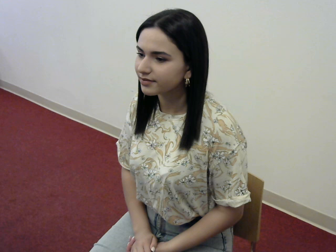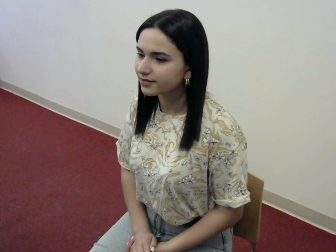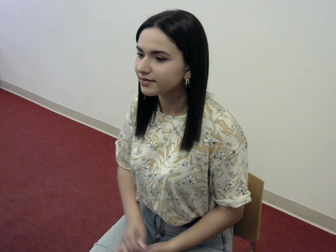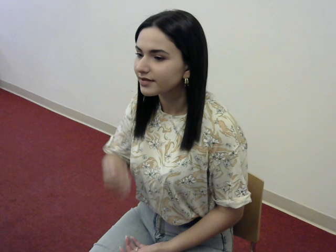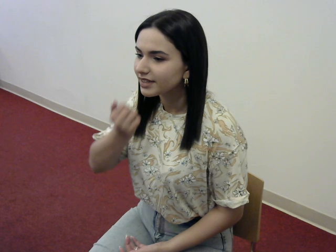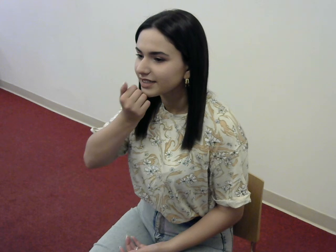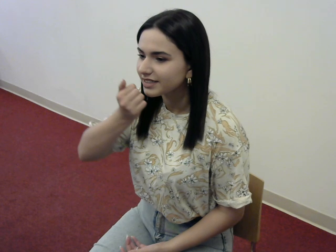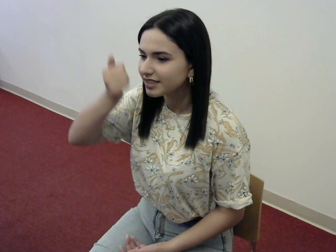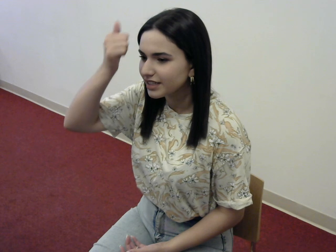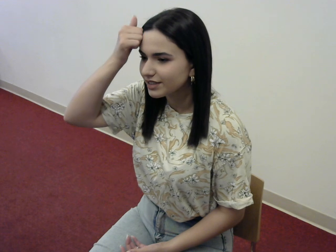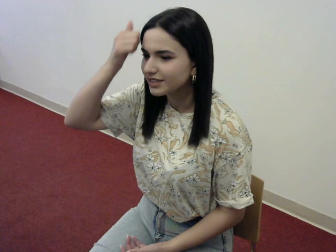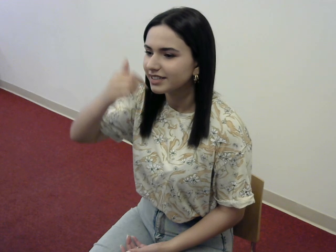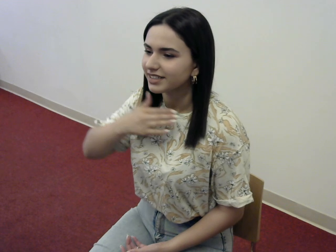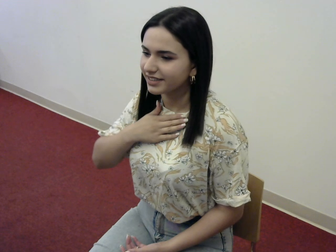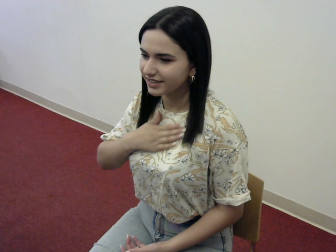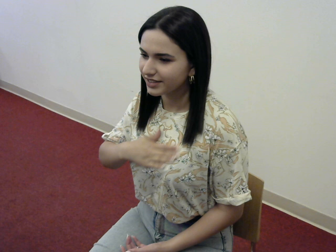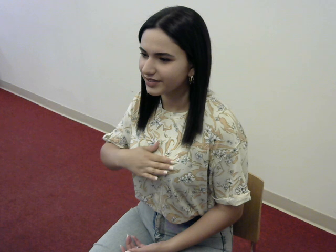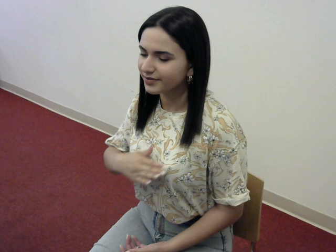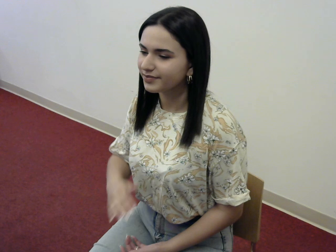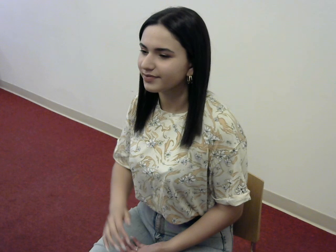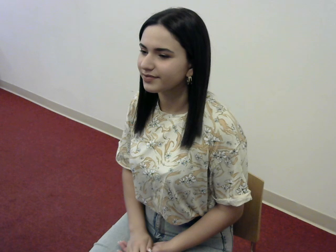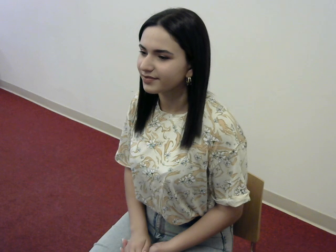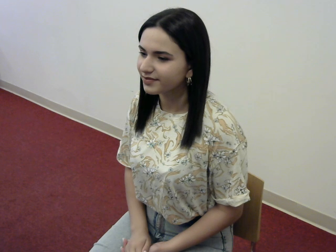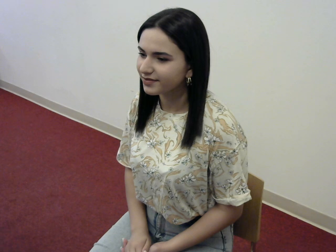Təşəkkür edirəm